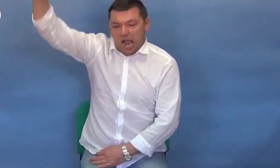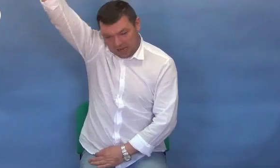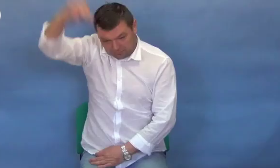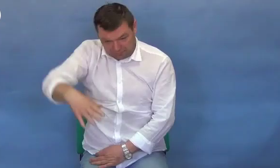A prysznic...